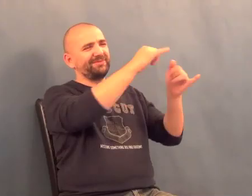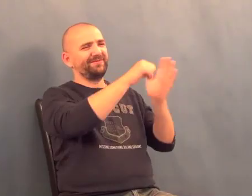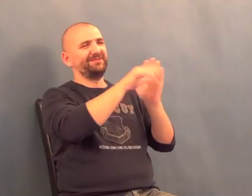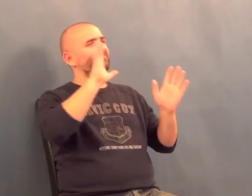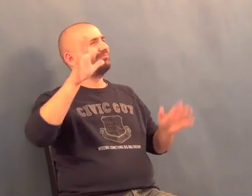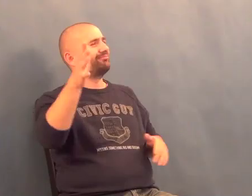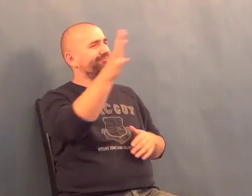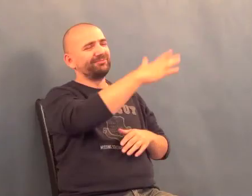Więc ta wycieczka zwiedza wszystko.